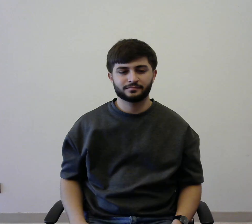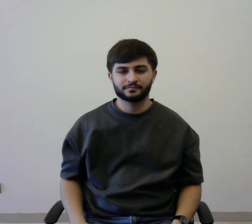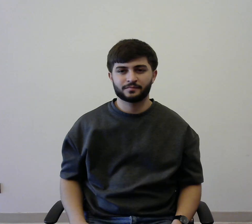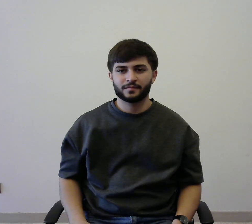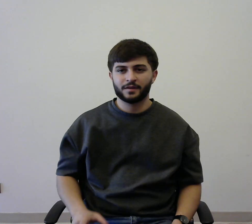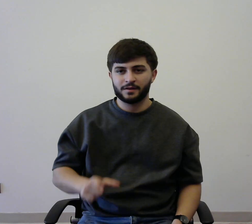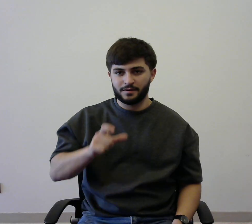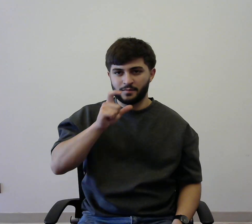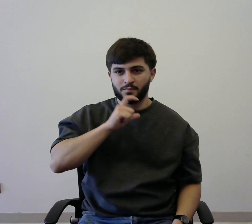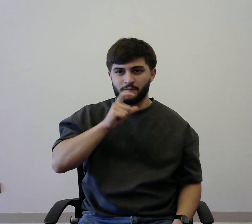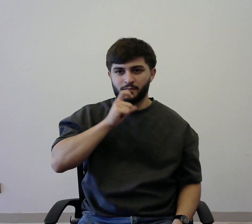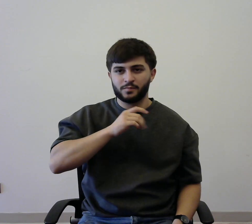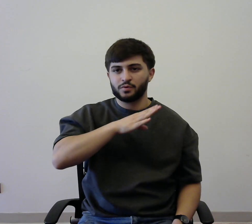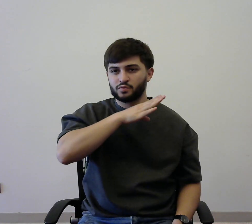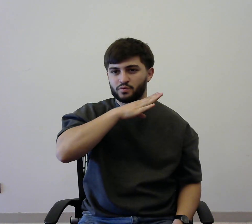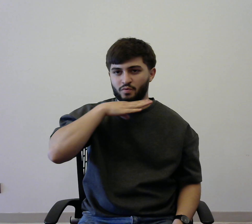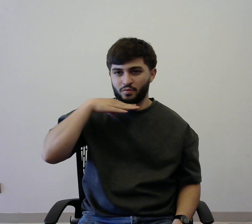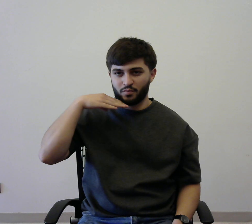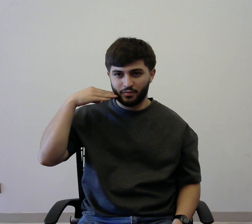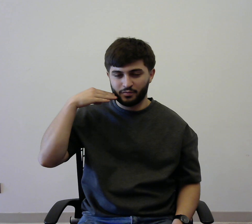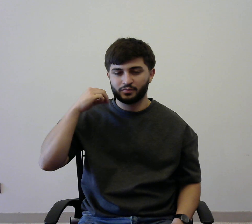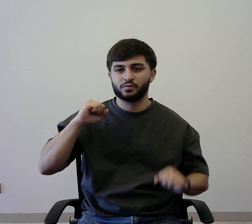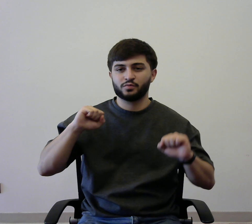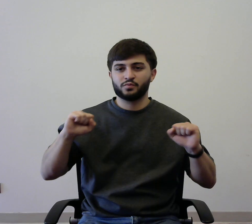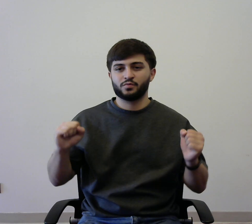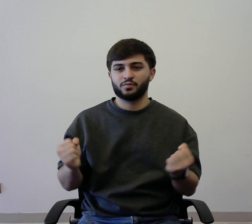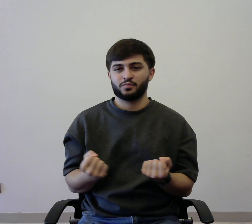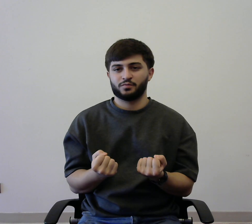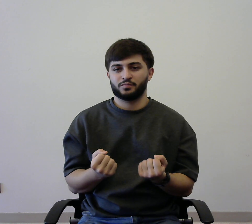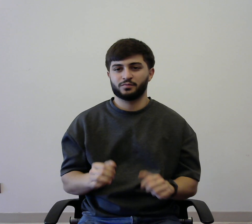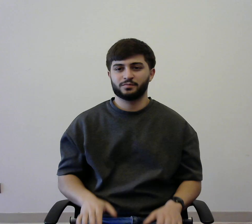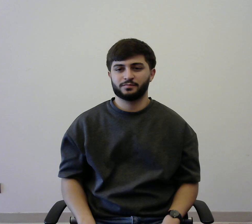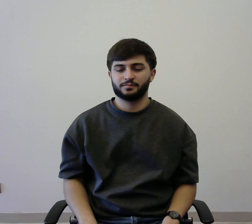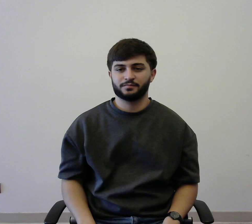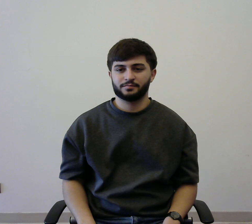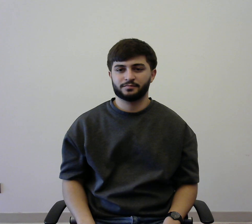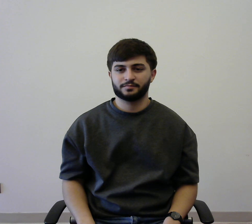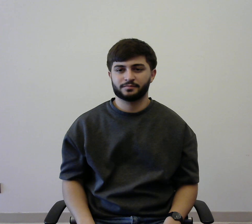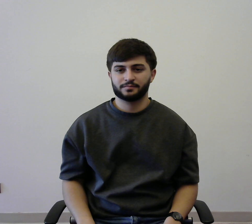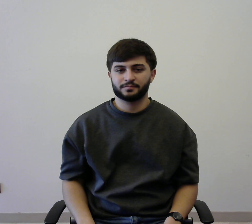Dondurma çox soyuqdur